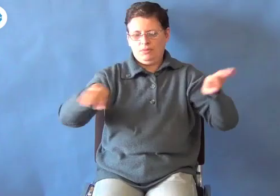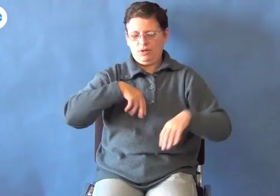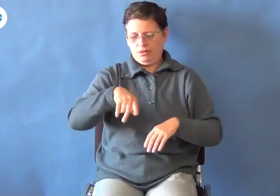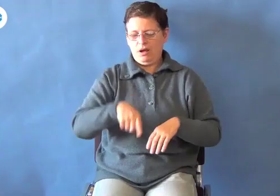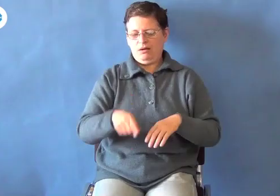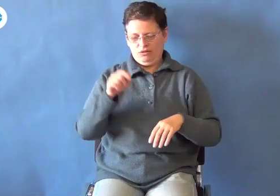Można swobodnie przechodzić.